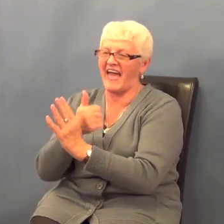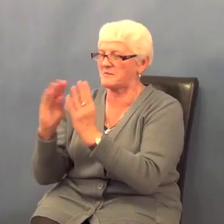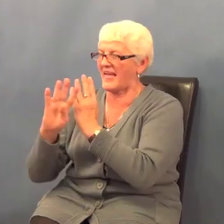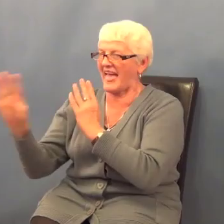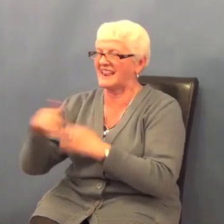Obok nich małe żabki w rzędzie.